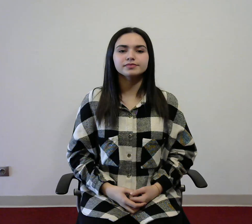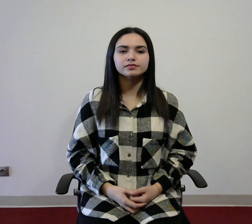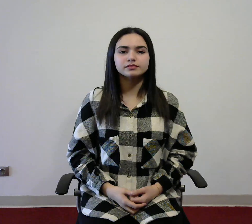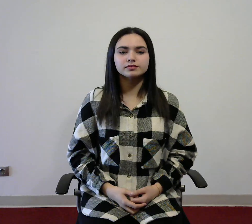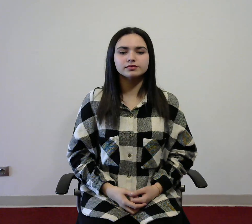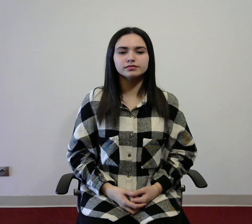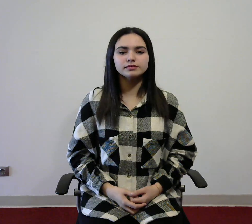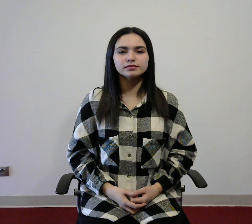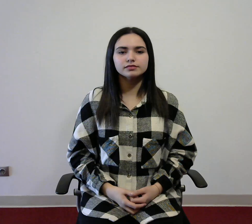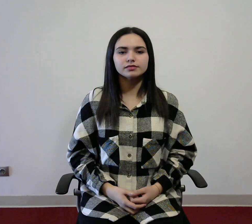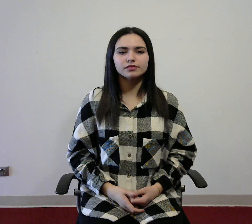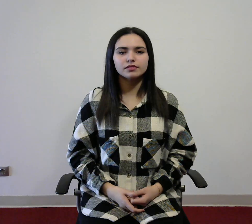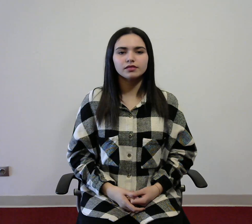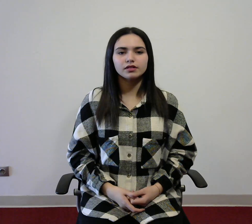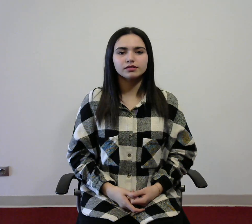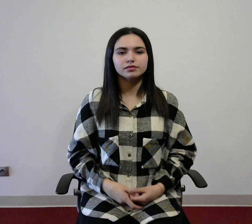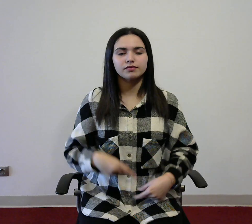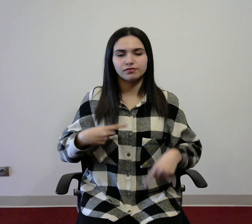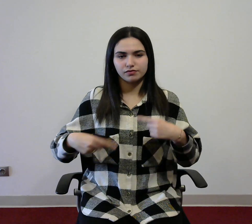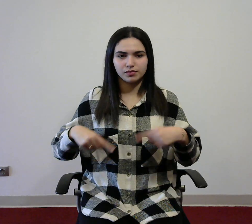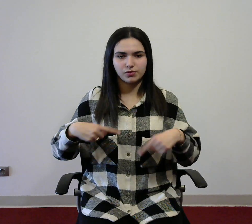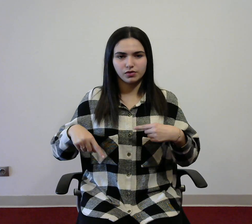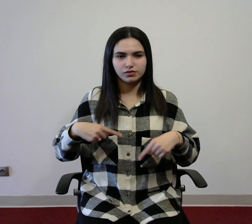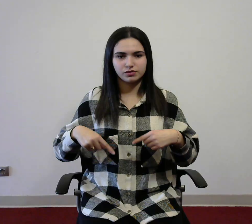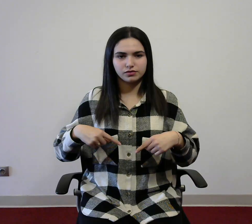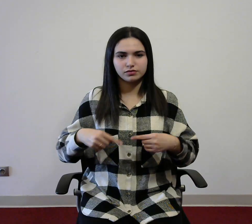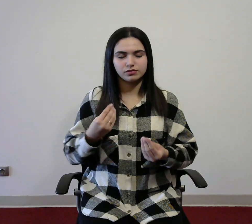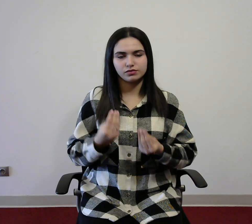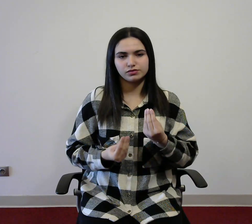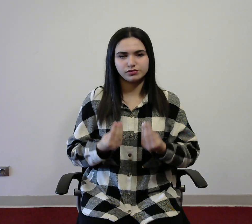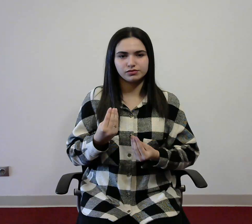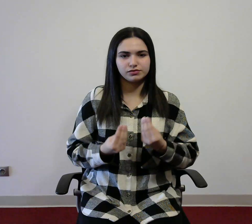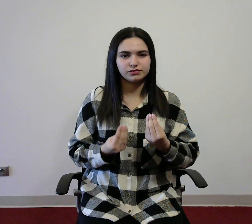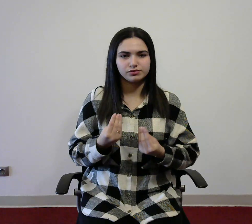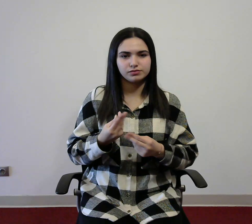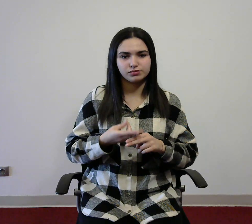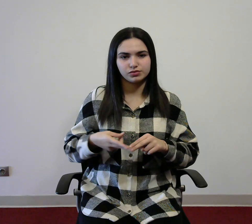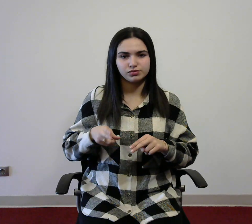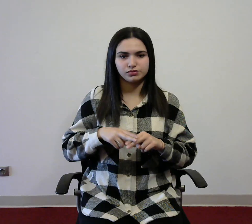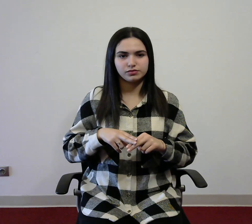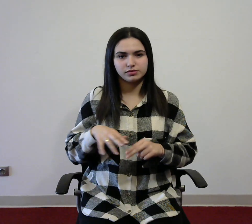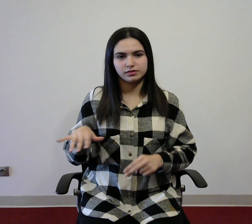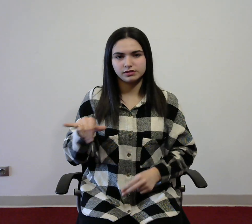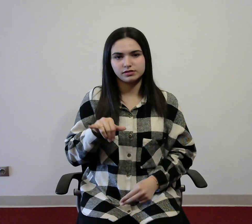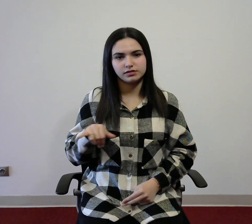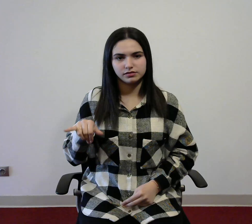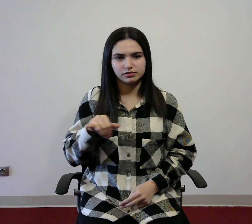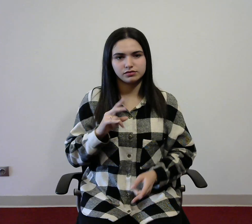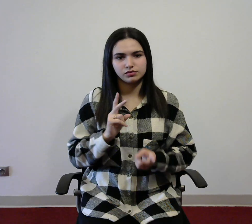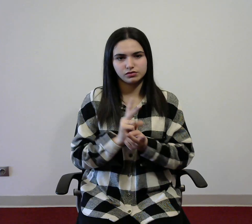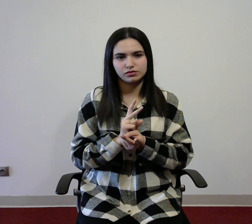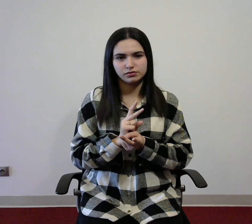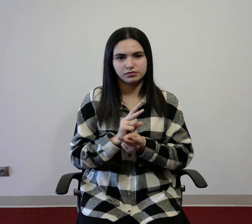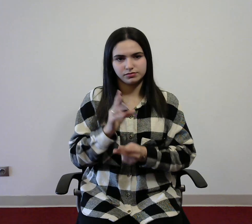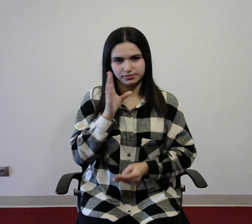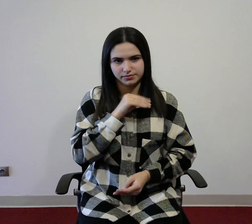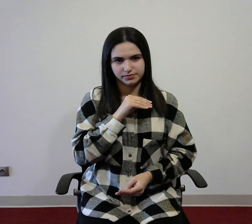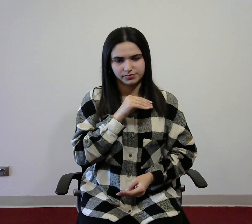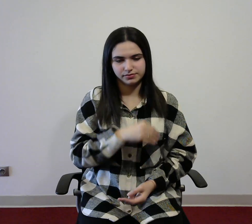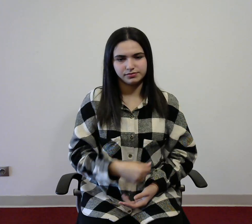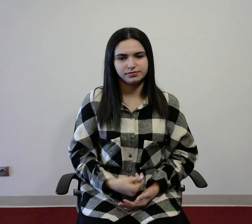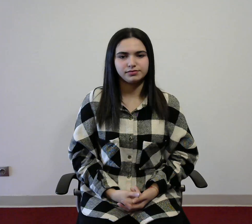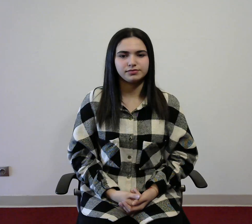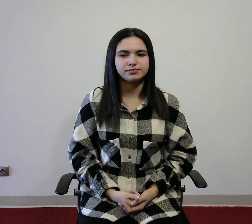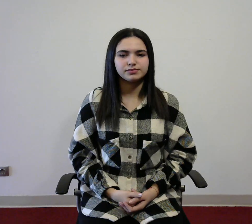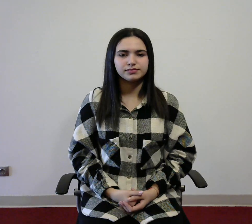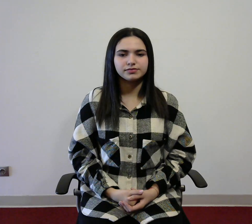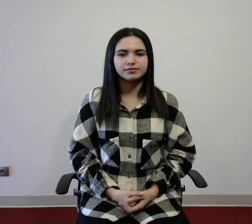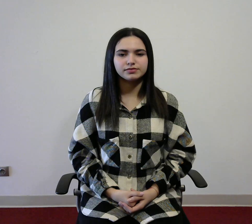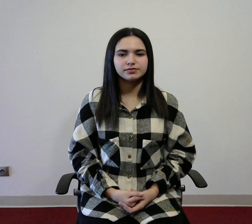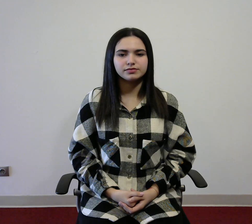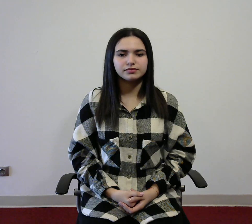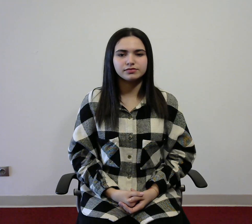Futbol oynamaq üçün harda görüşə bilərik?